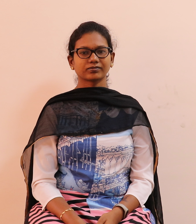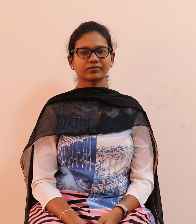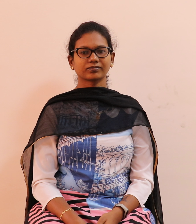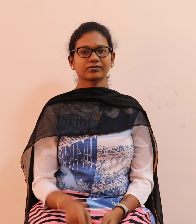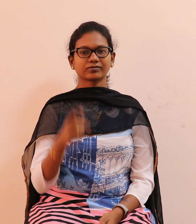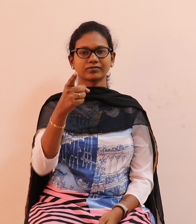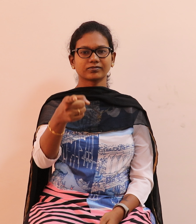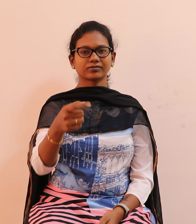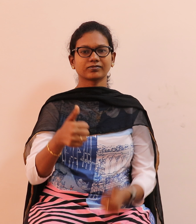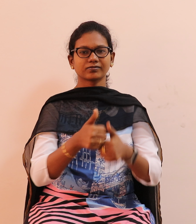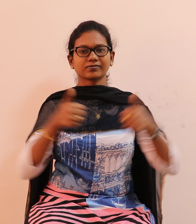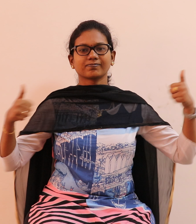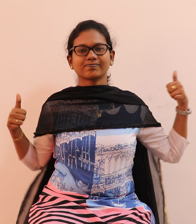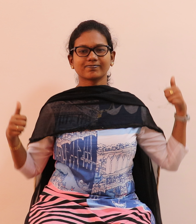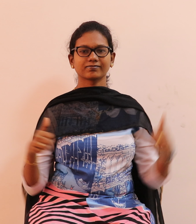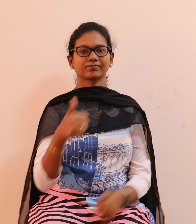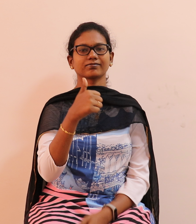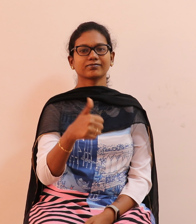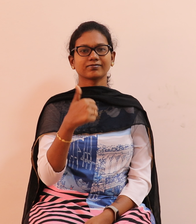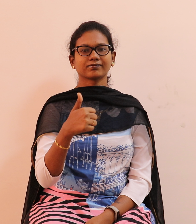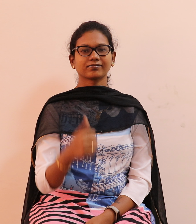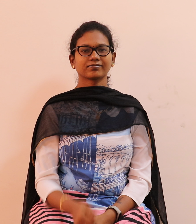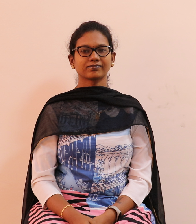how dare you